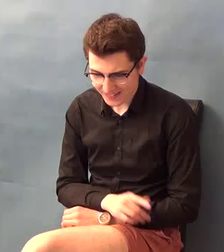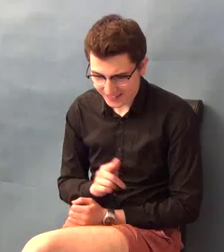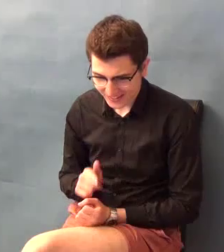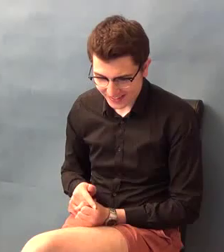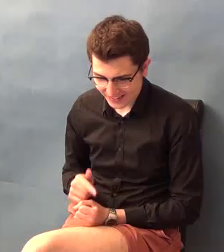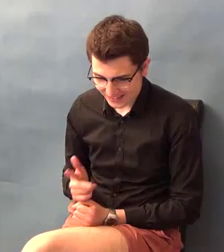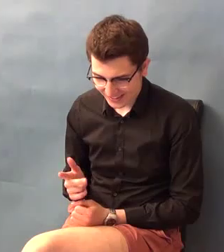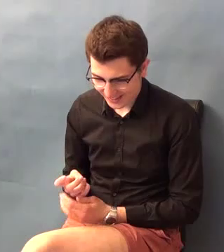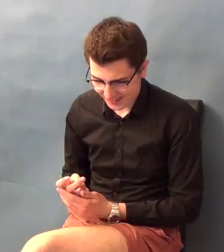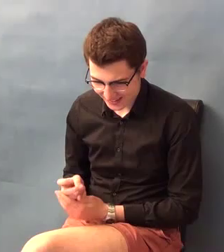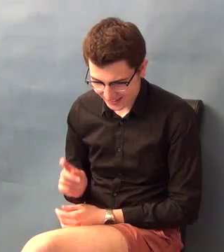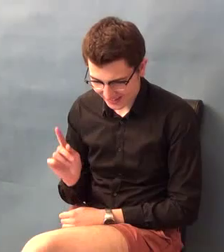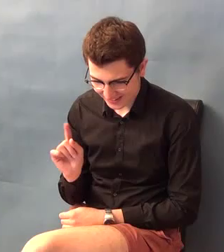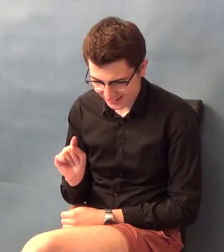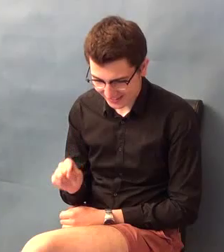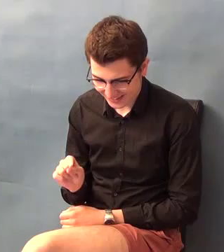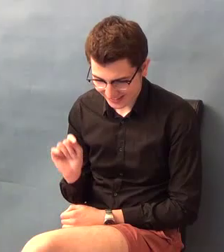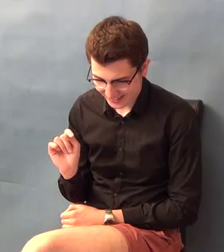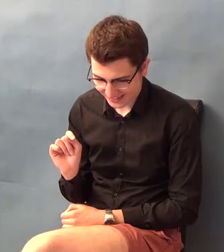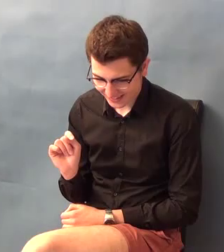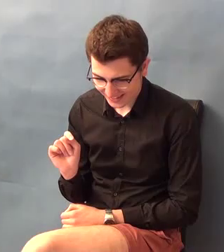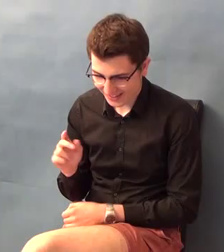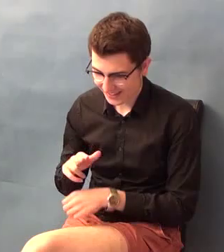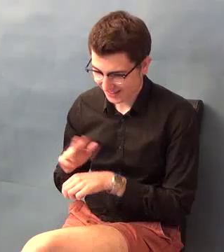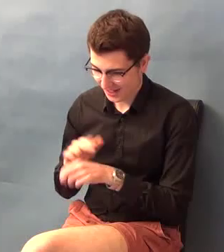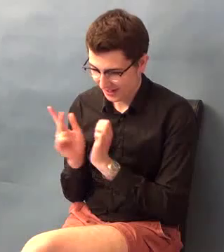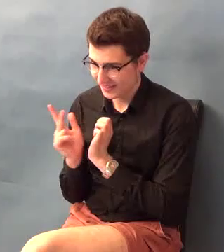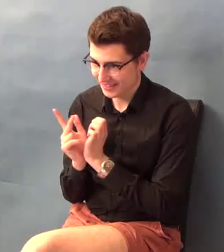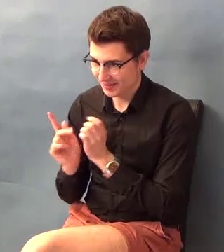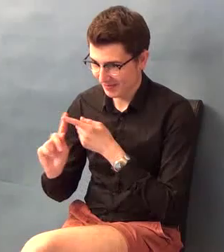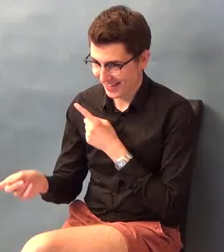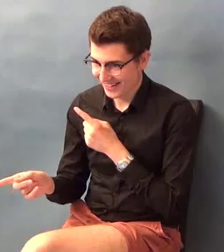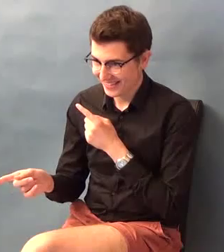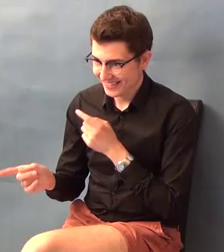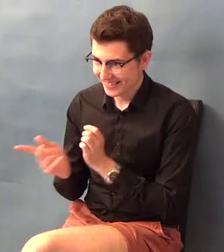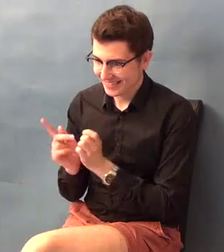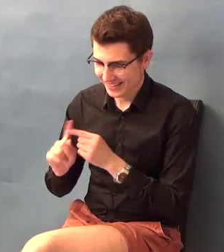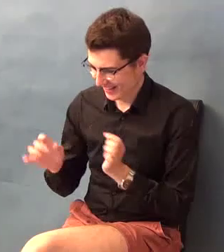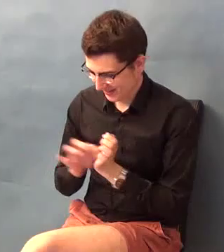Dwudziestego trzeciego lutego, godzina po osiemnastej.